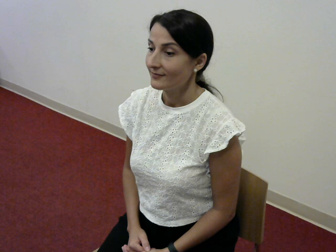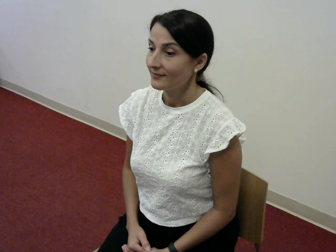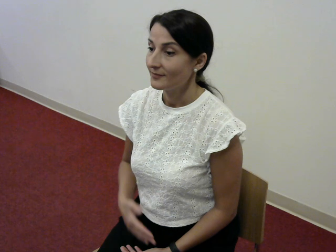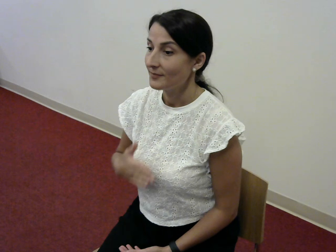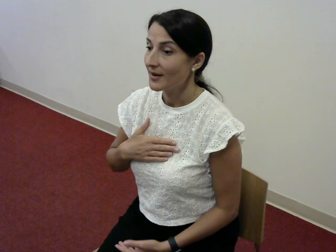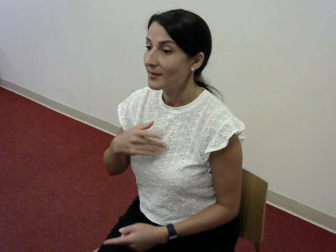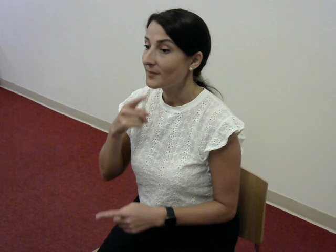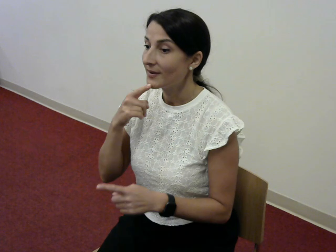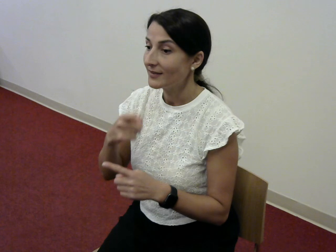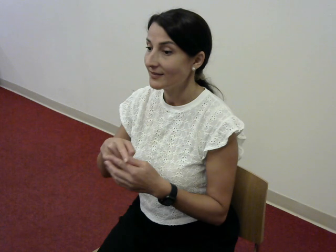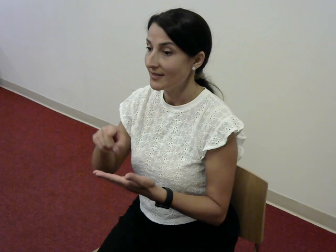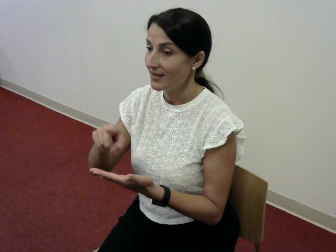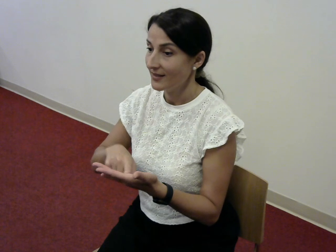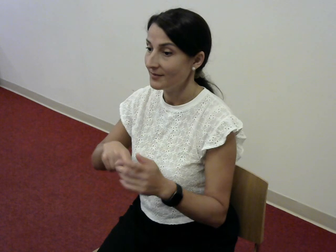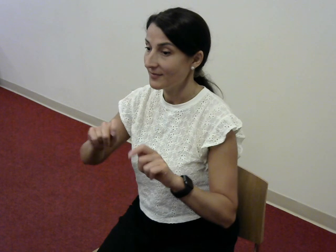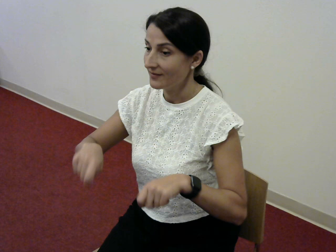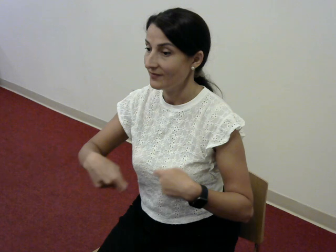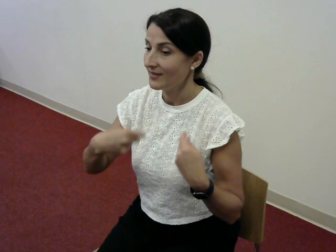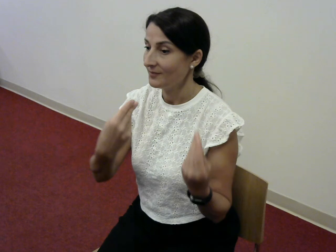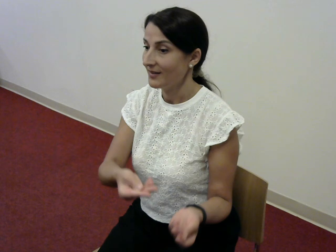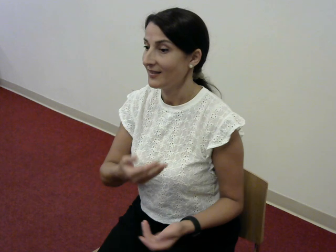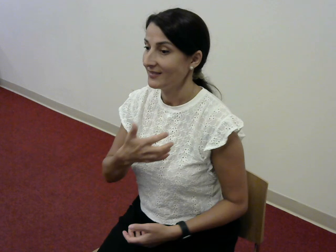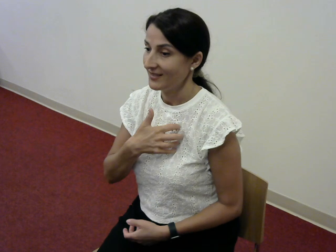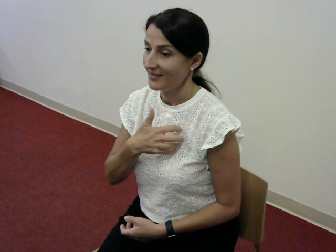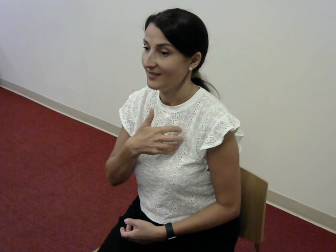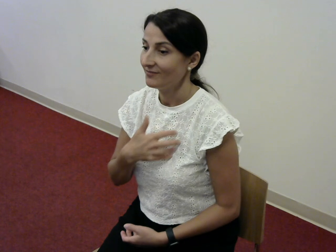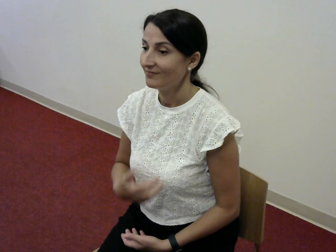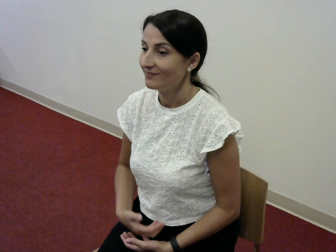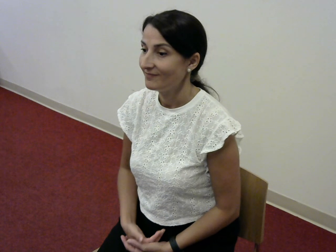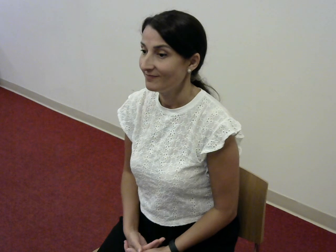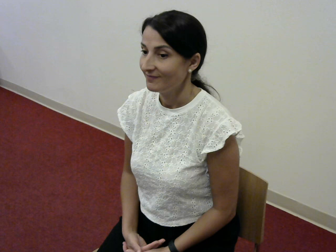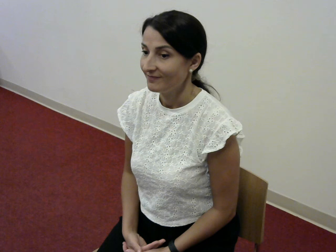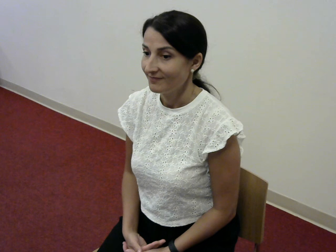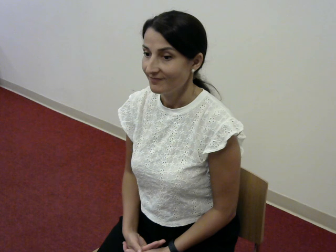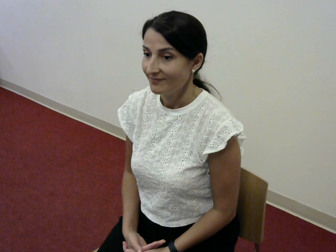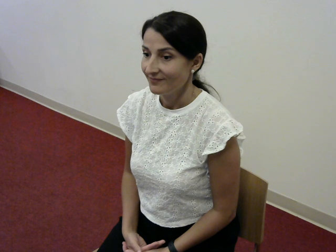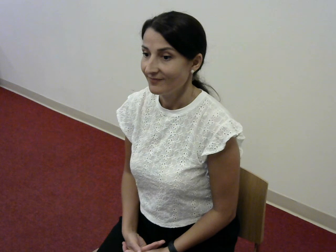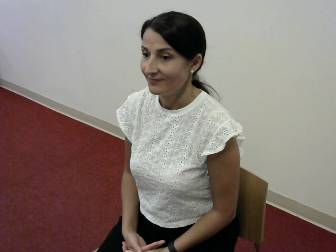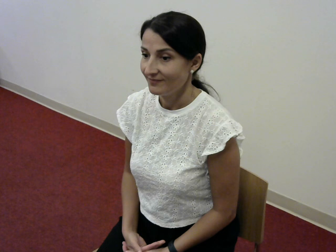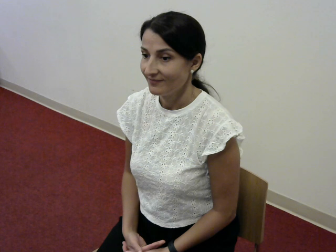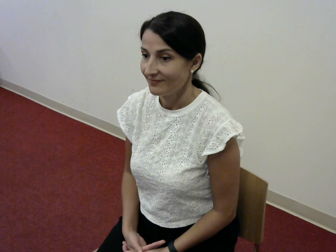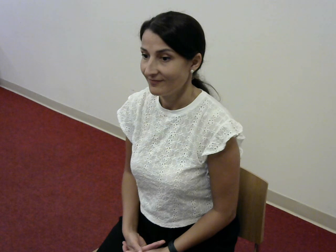Mən bacıma etibarnamə vermək istəyirəm